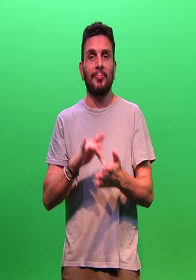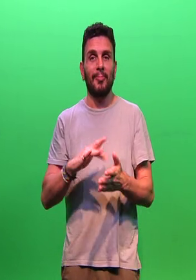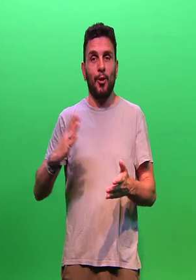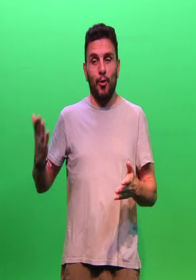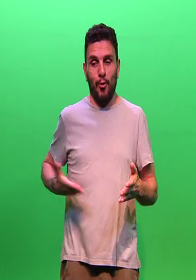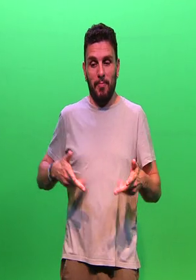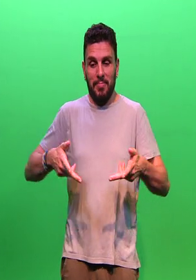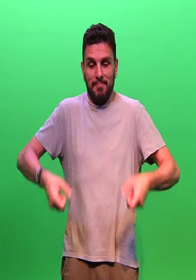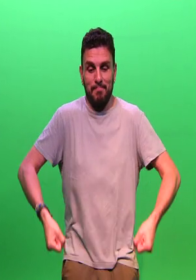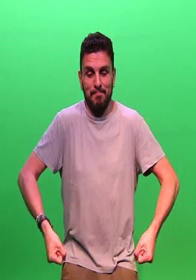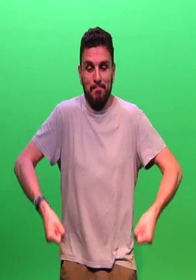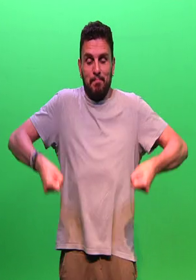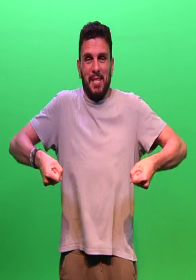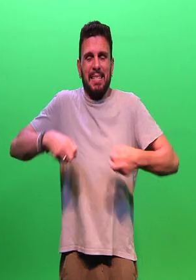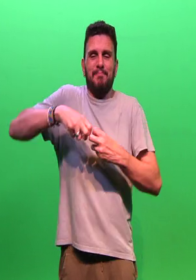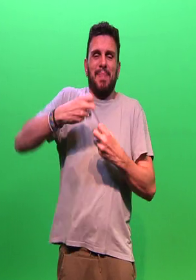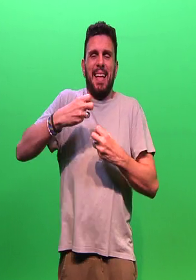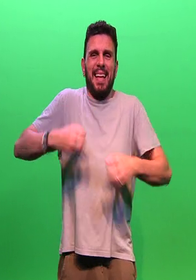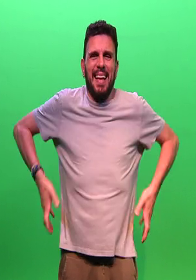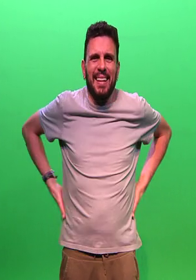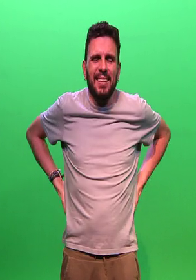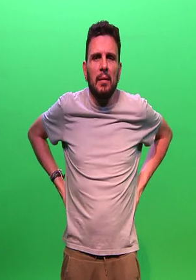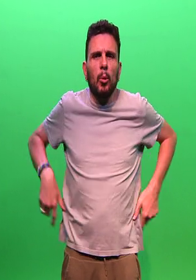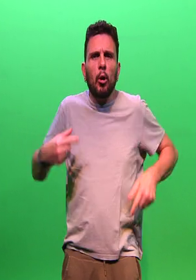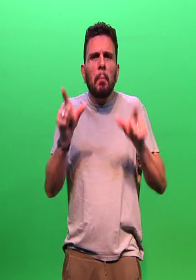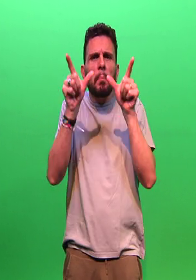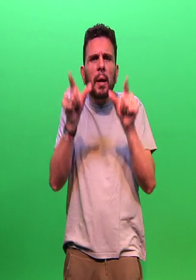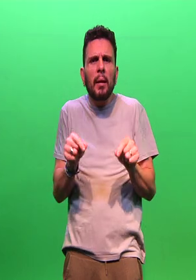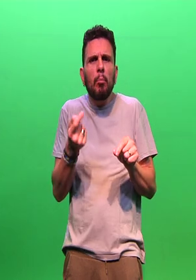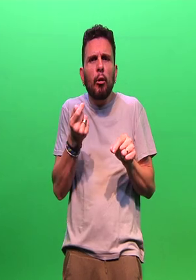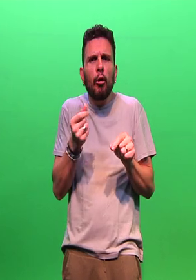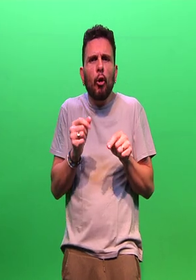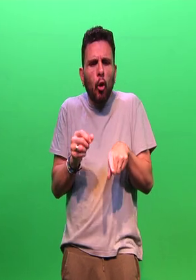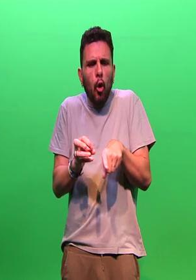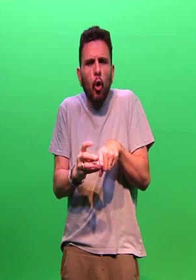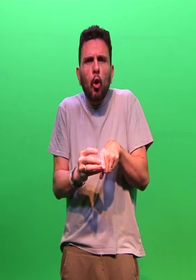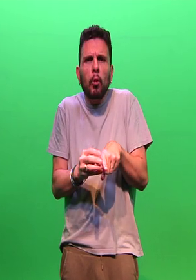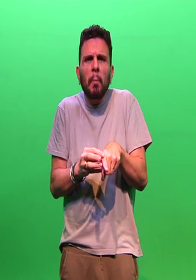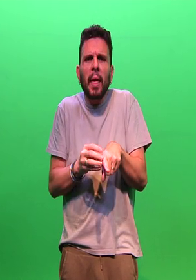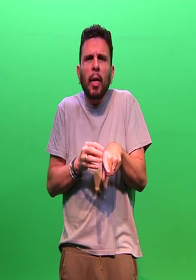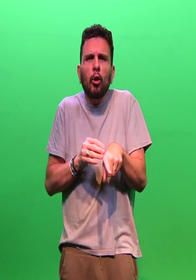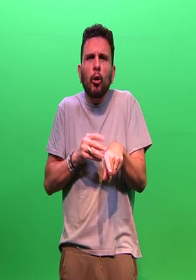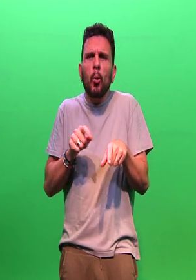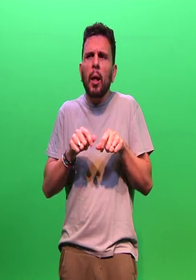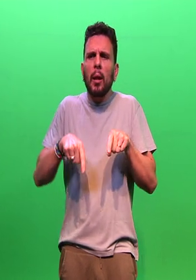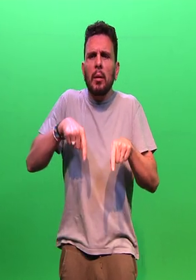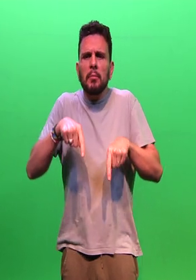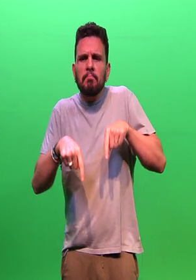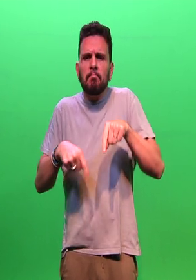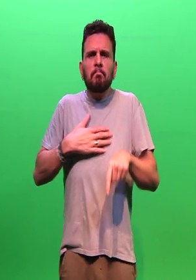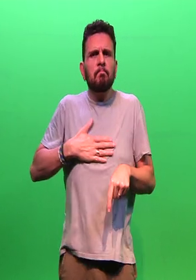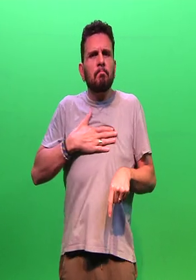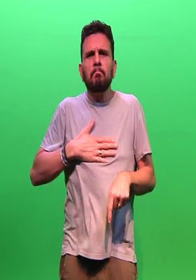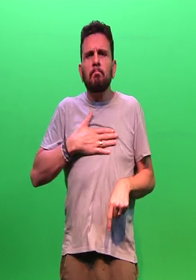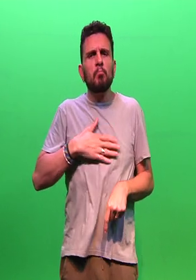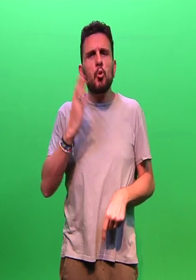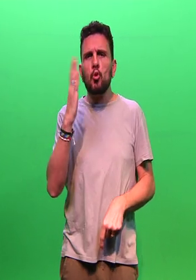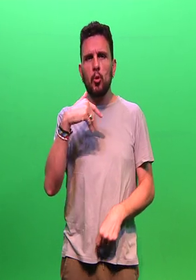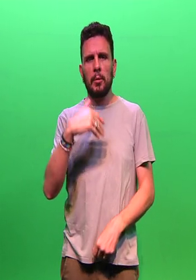Em vaig donar un cop a les costelles, i quan vaig aixecar pes vaig notar una estirada a l'esquena, a més vaig sentir pessigolles a les cames, vaig coix i no estic còmode.